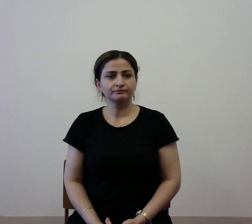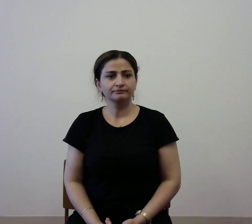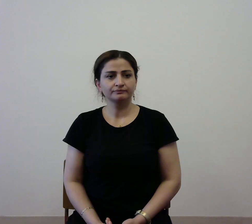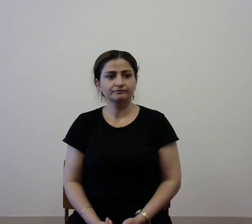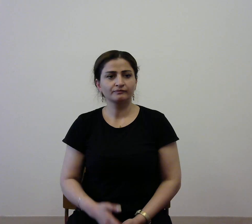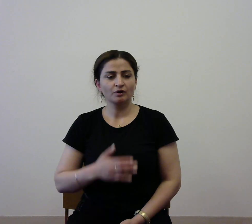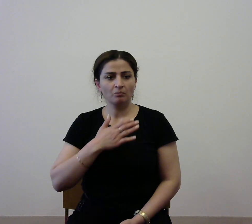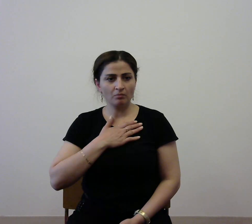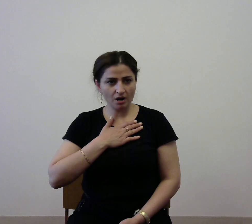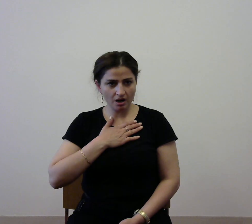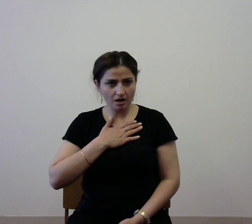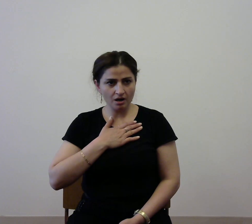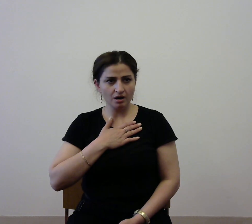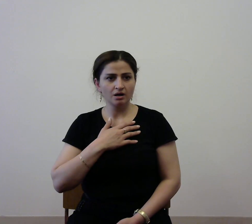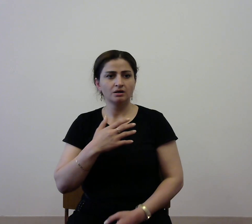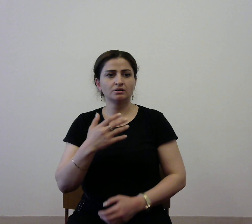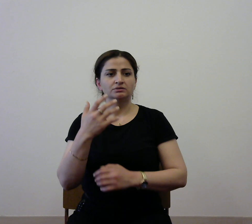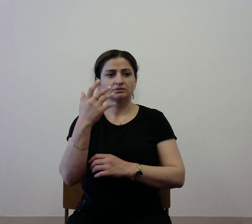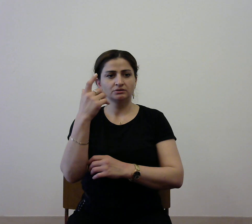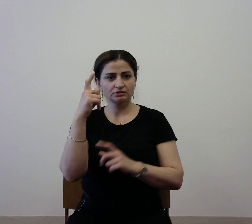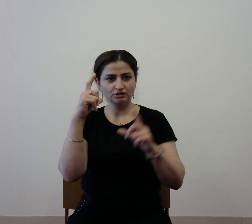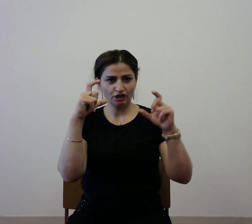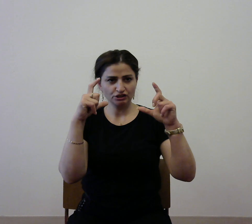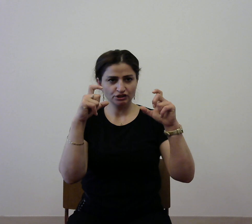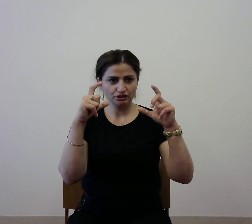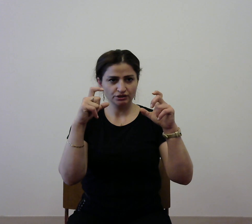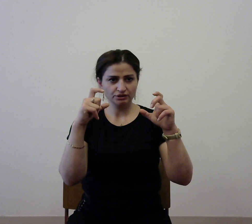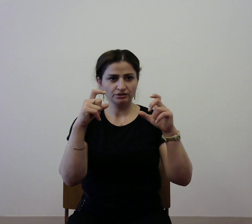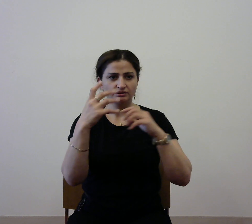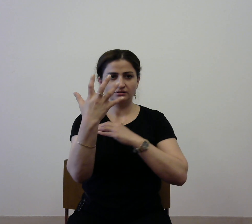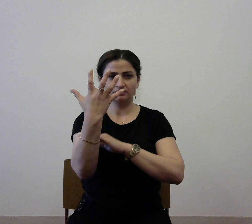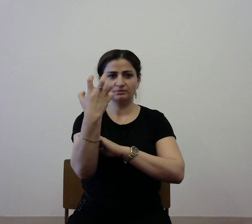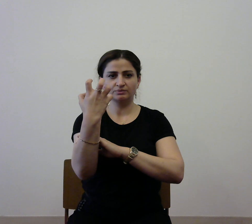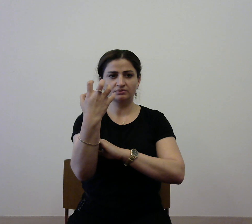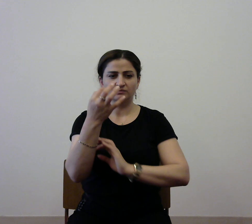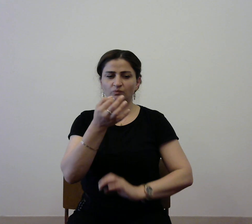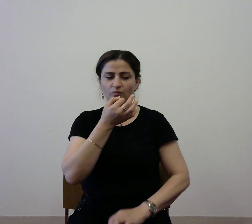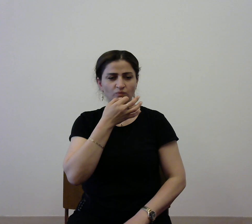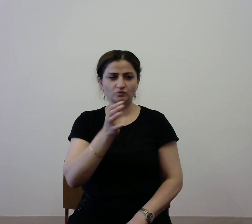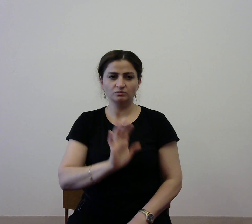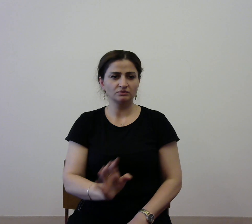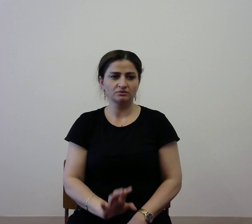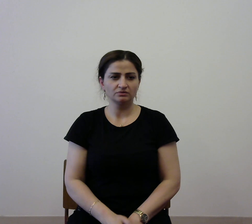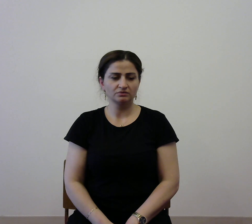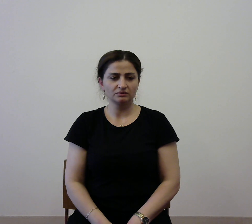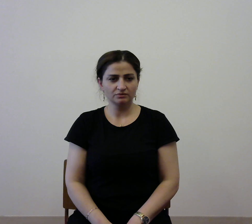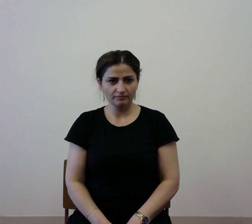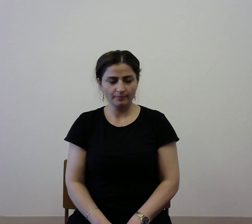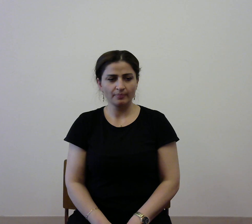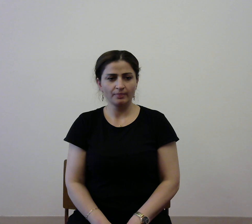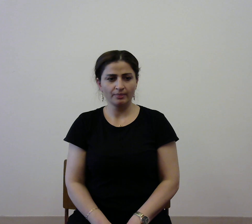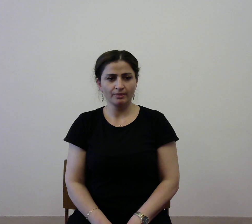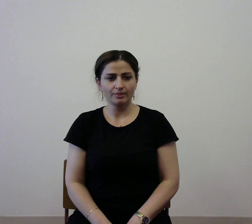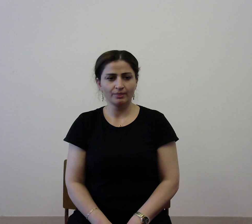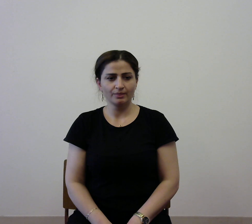Mənim şəkil çəkdirməkdən xoşum gəlir